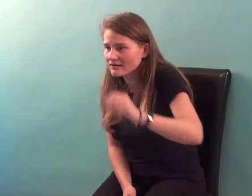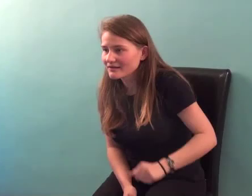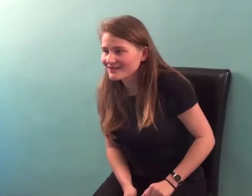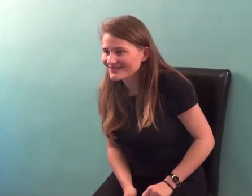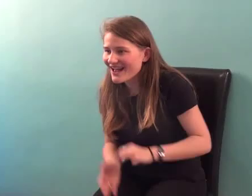Akurat czwartek pasuje.